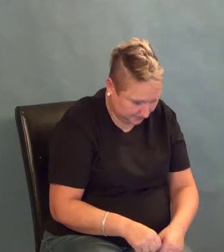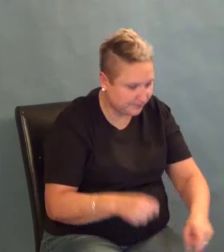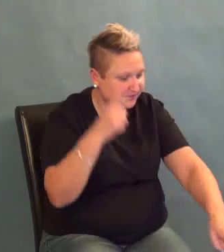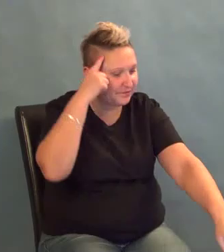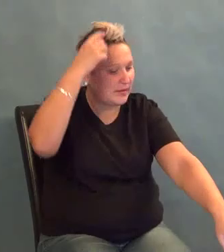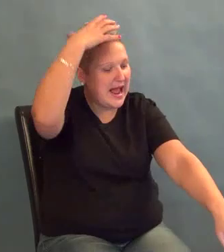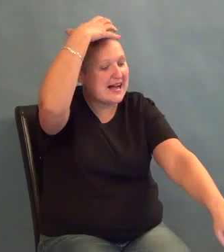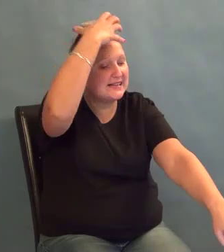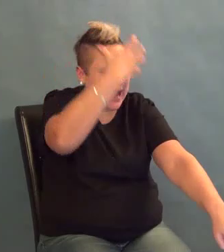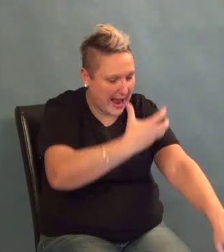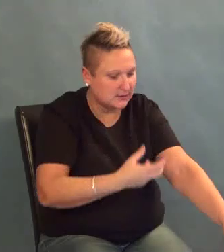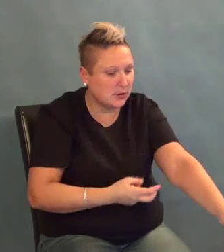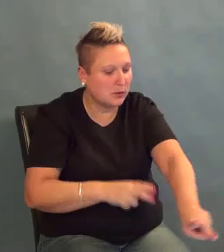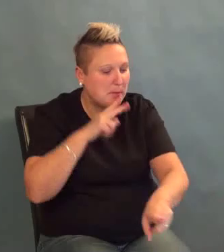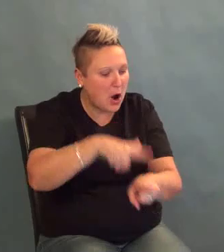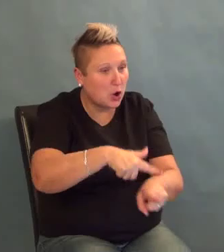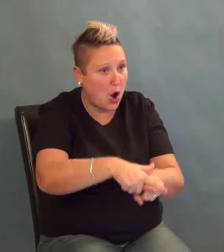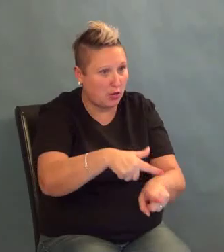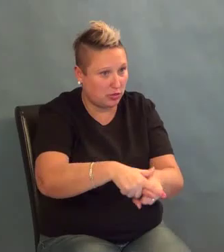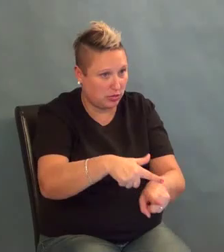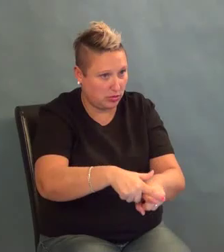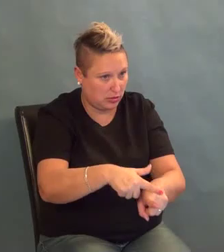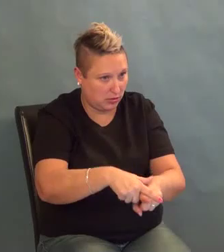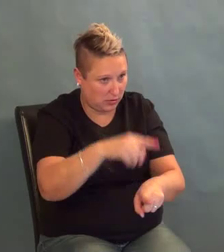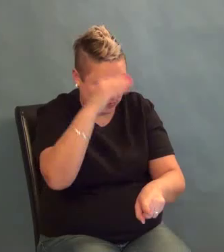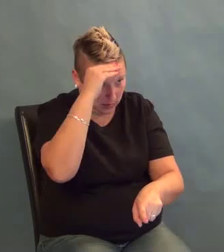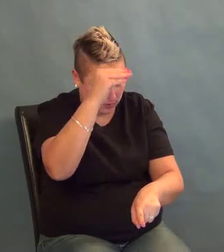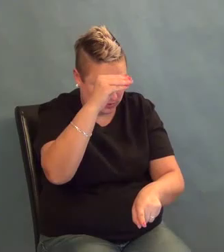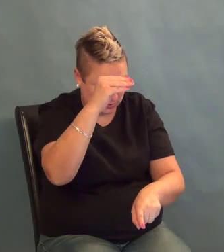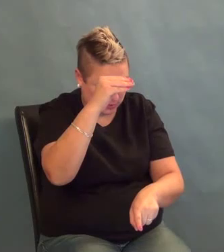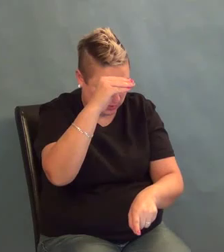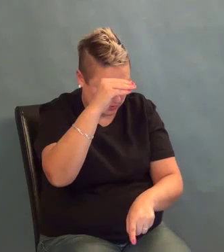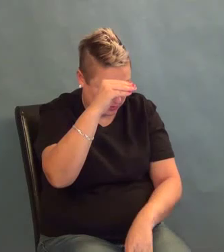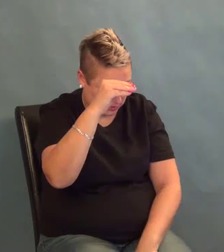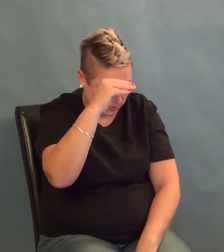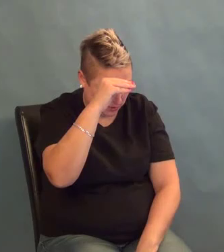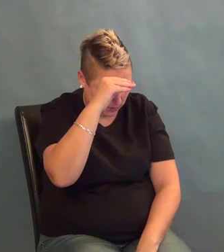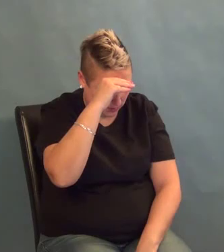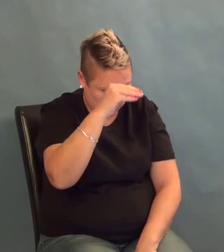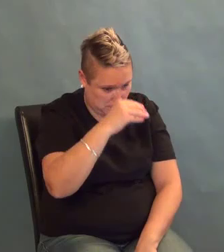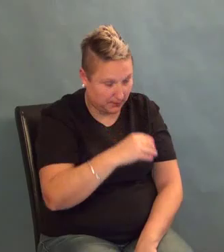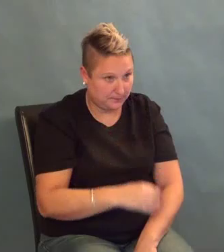Wiesz, jest kask, a drugi to chyba kask dla ludzi jadący konno.